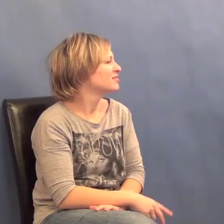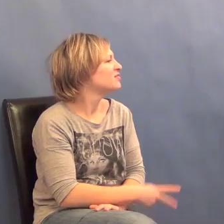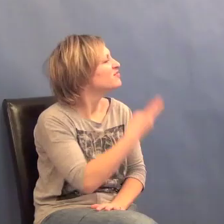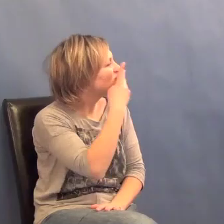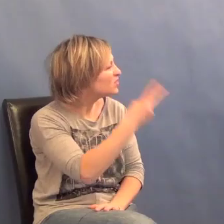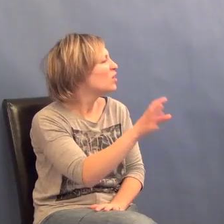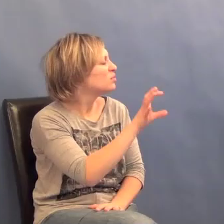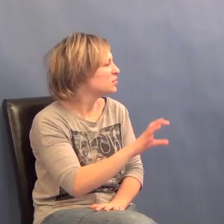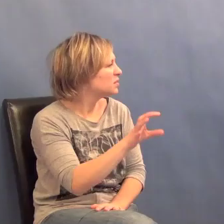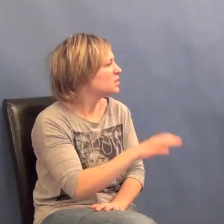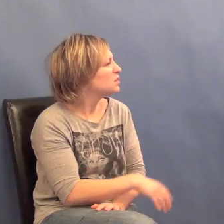Widzisz i obserwujesz.